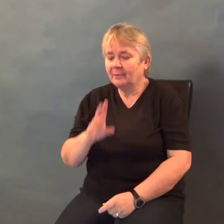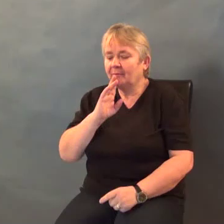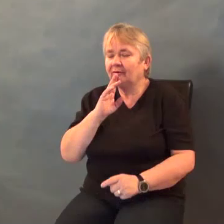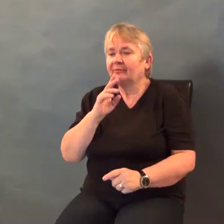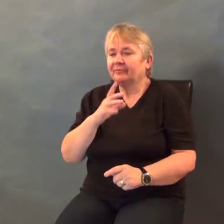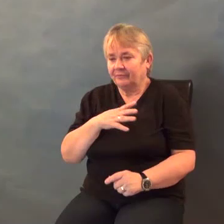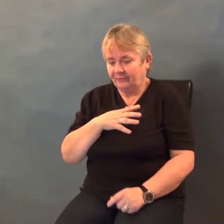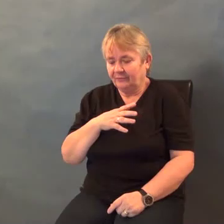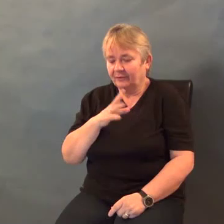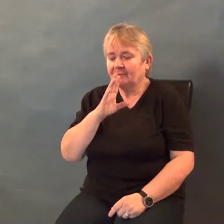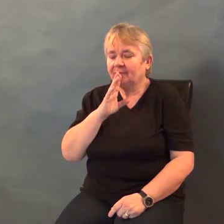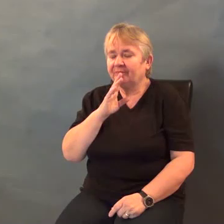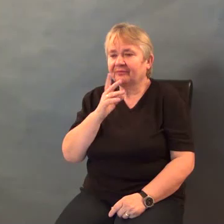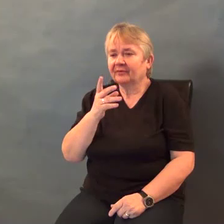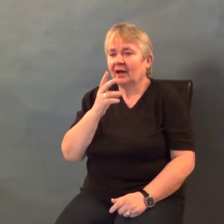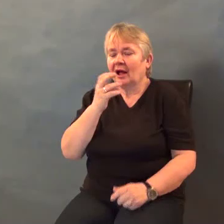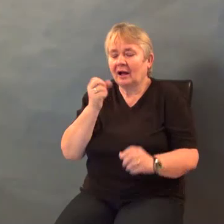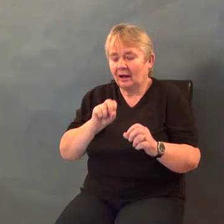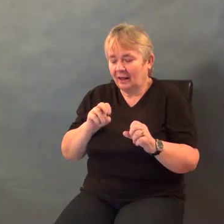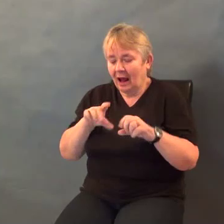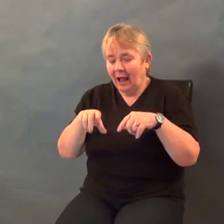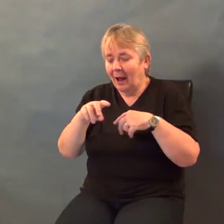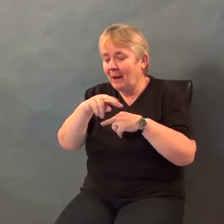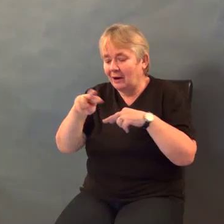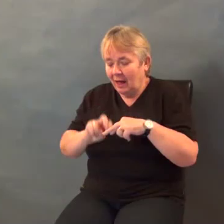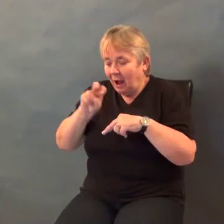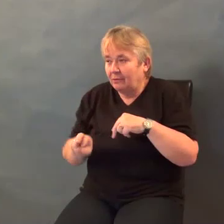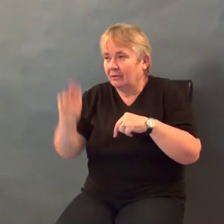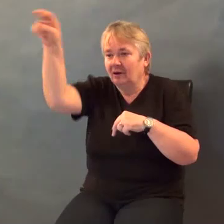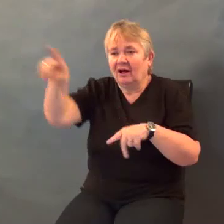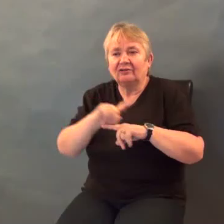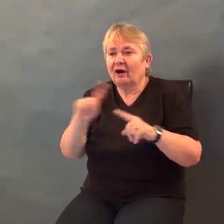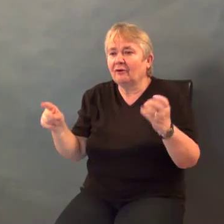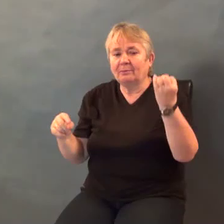Chyba nie wolno iść skrótem przez tory, bo pociągi tędy przejeżdżają.